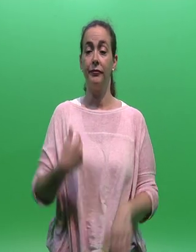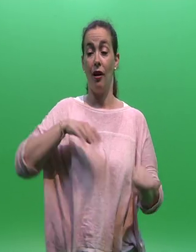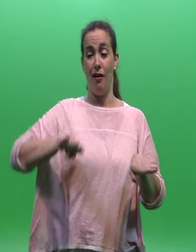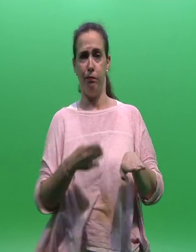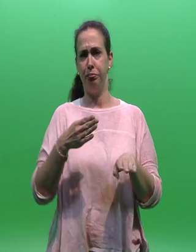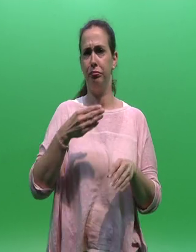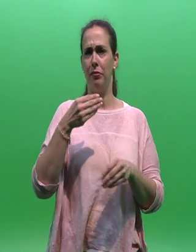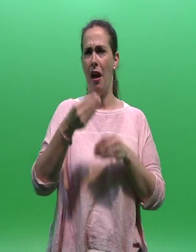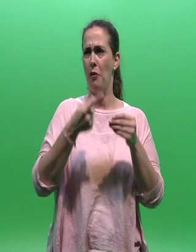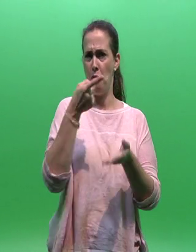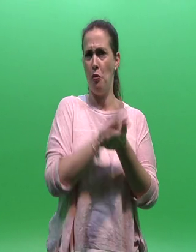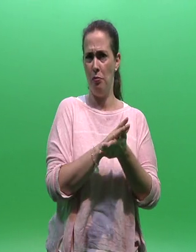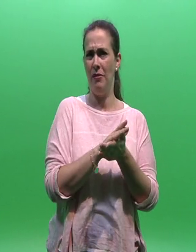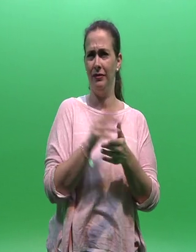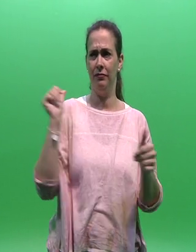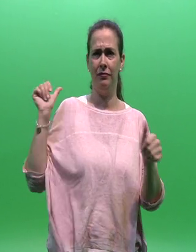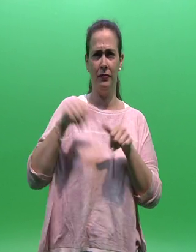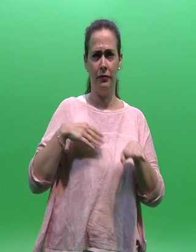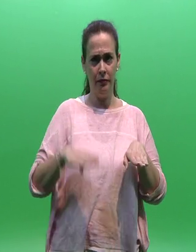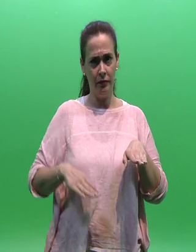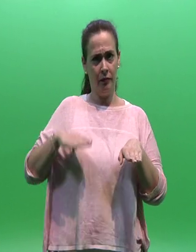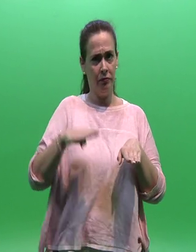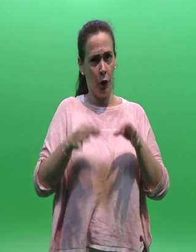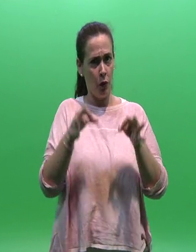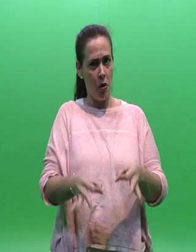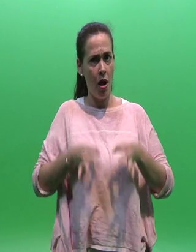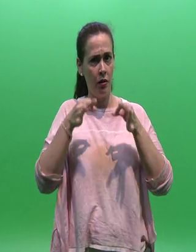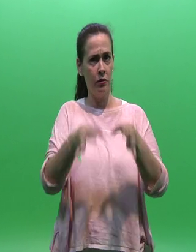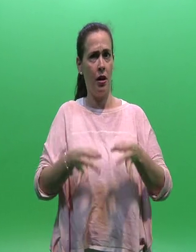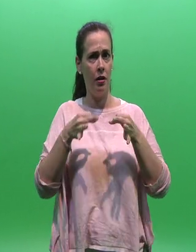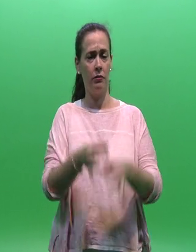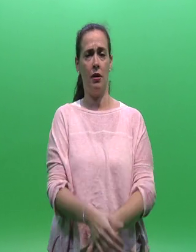Fa un mes em vaig torçar un peu, i des d'aleshores vaig coixa, estic igual.